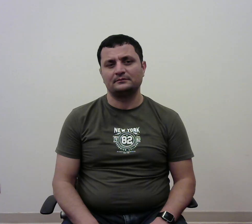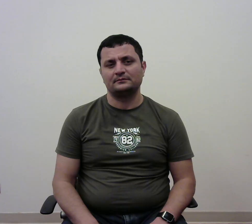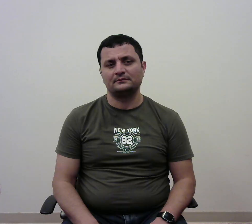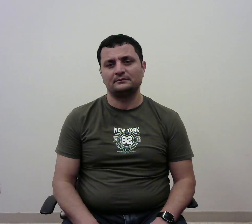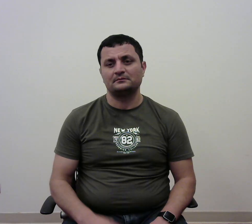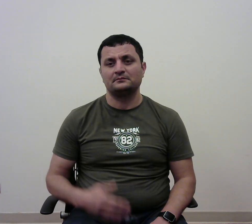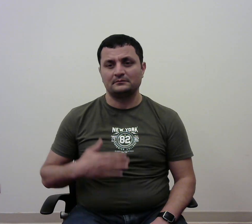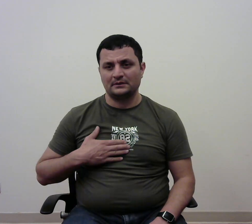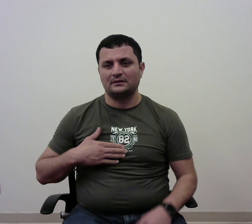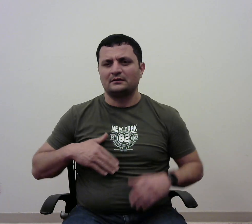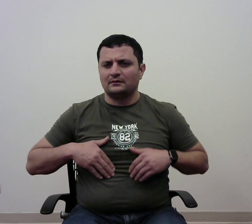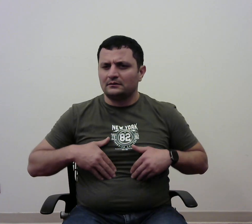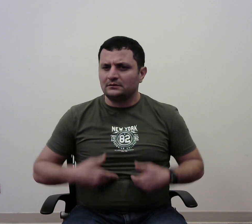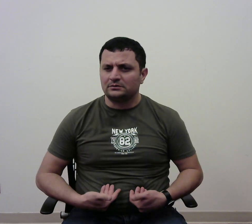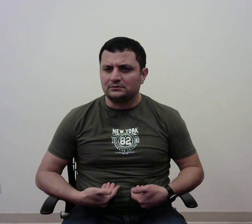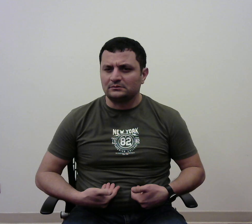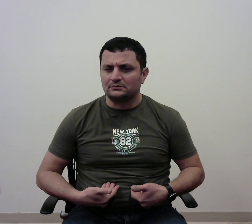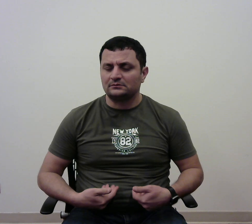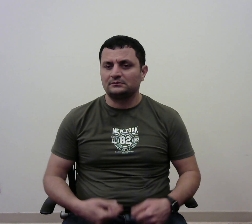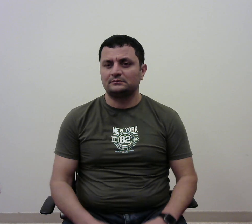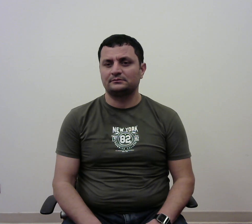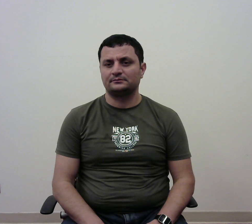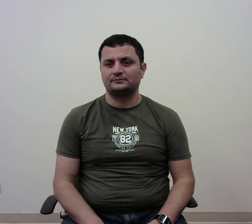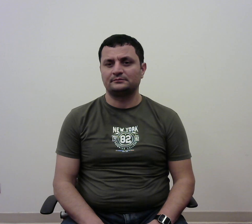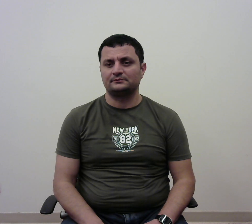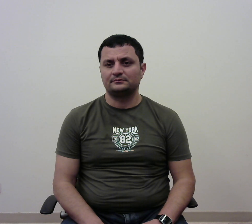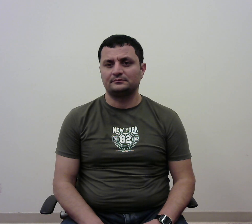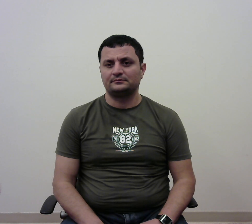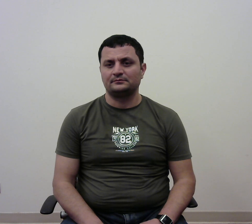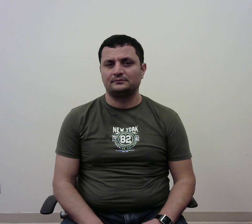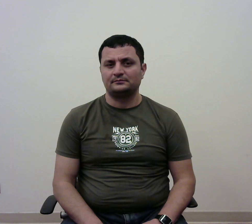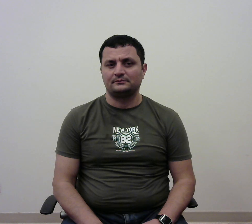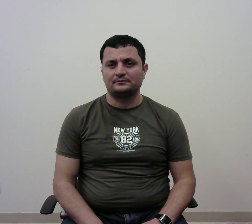Mən acmışam